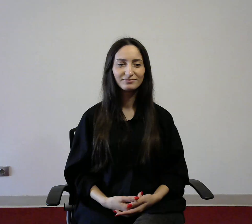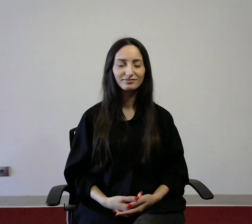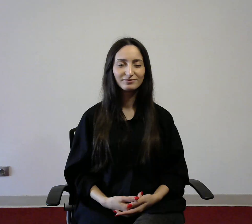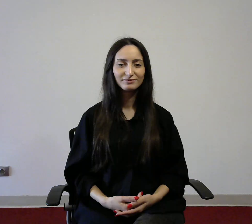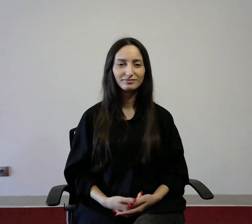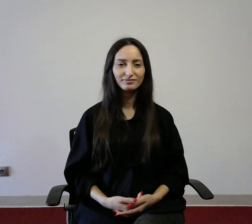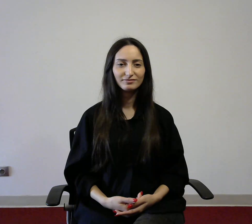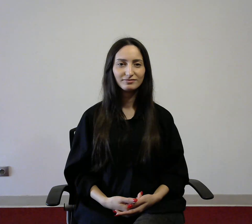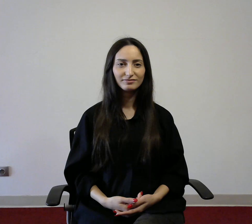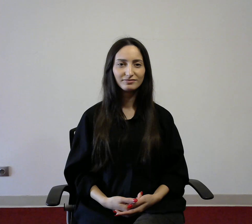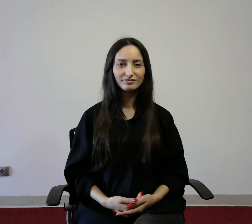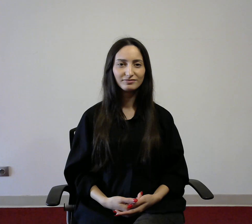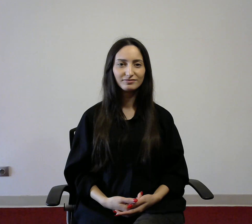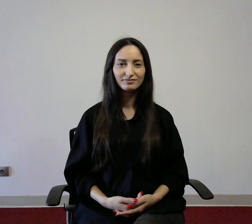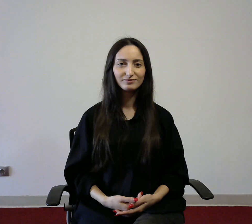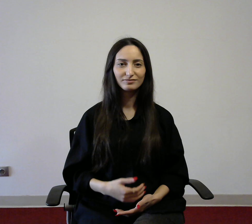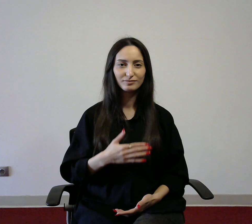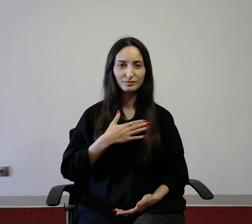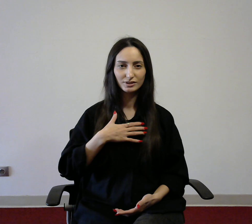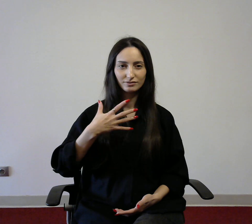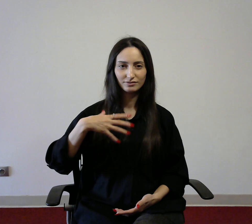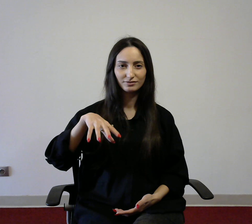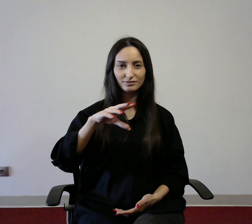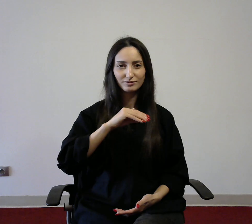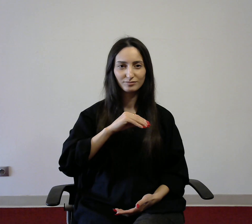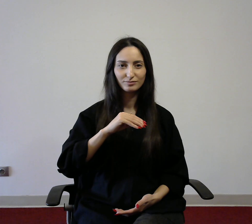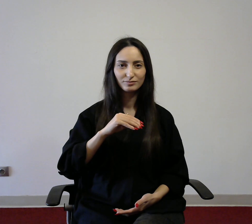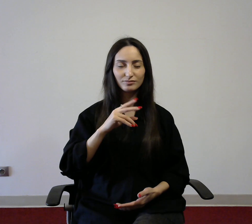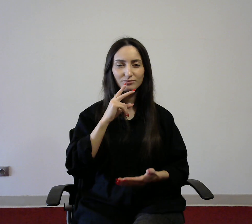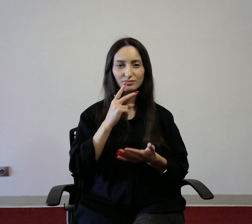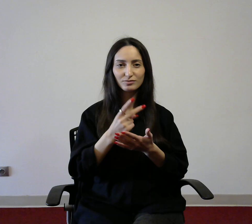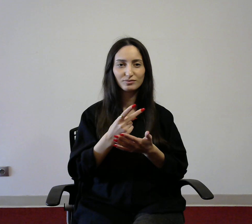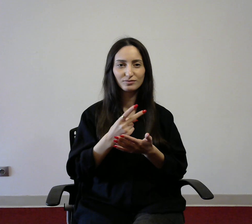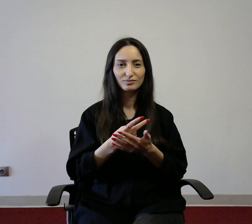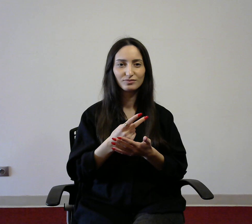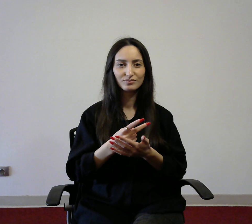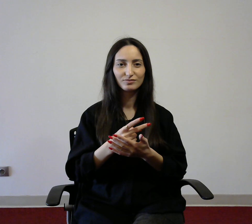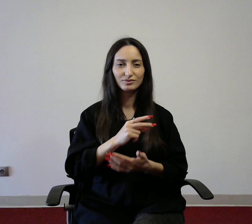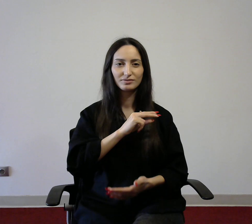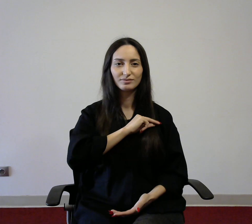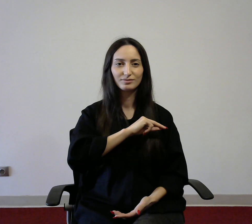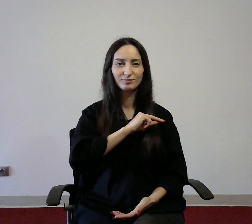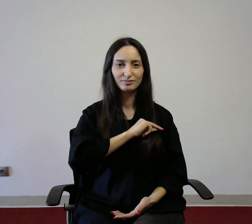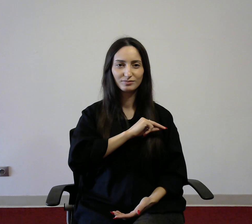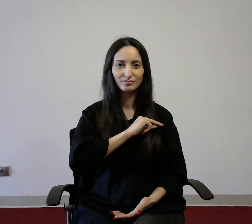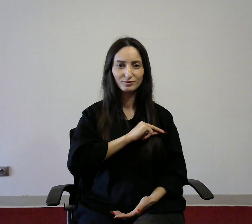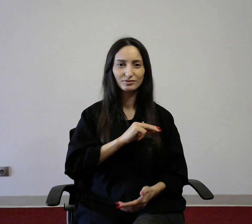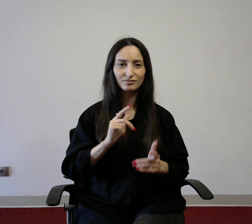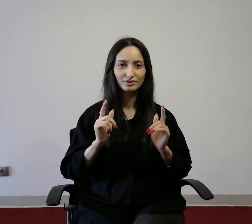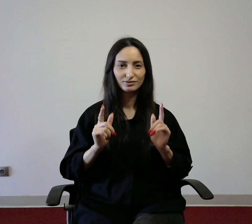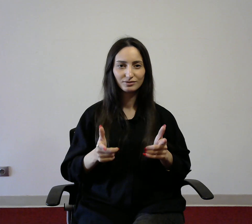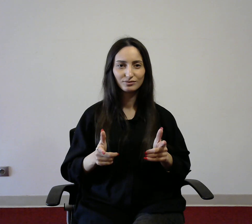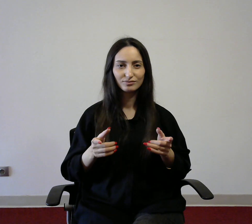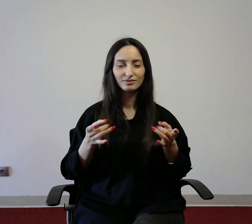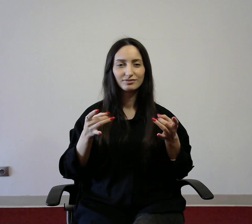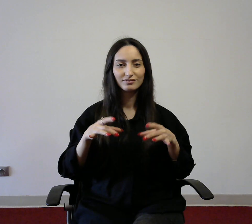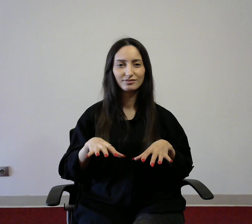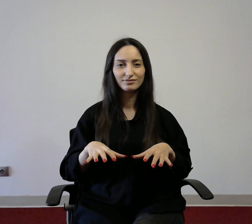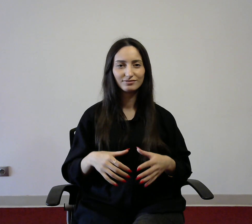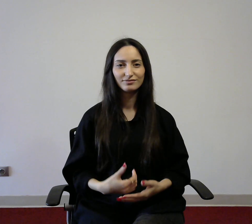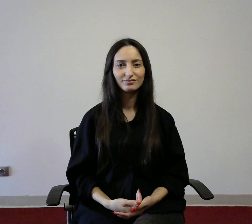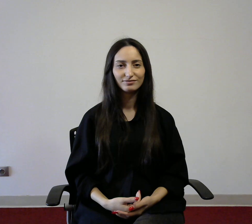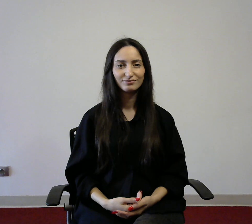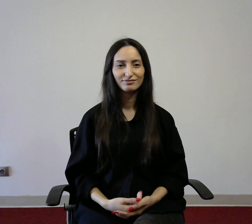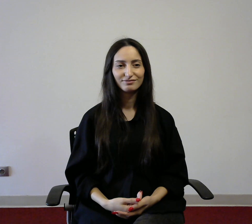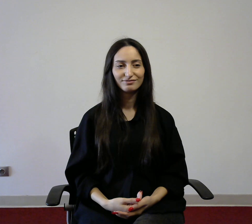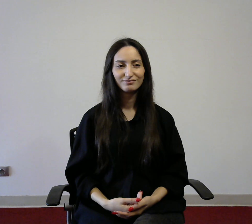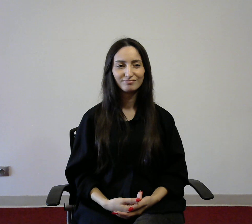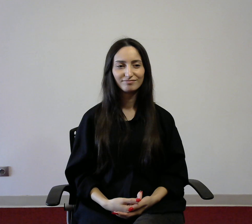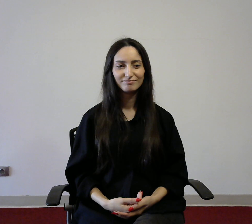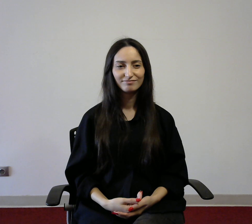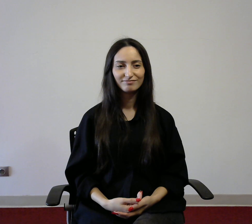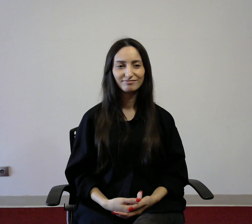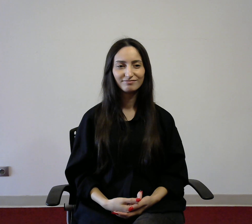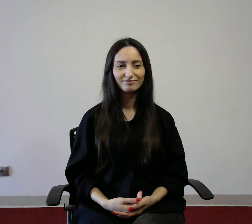Biz göstərilən işdən razı qaldıq